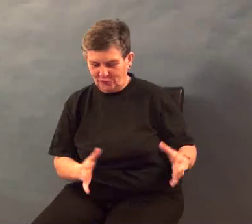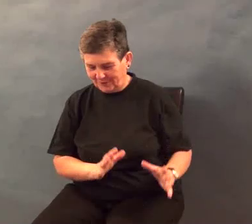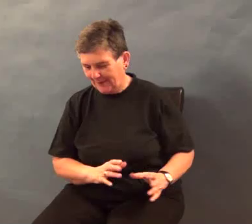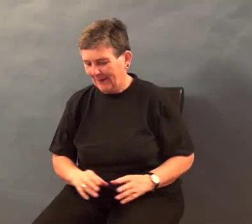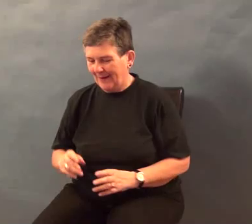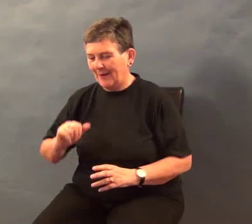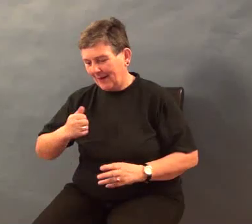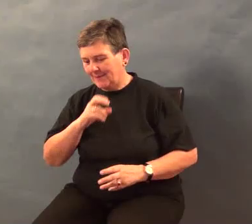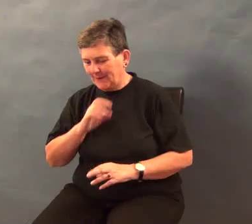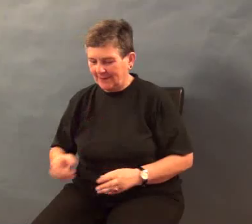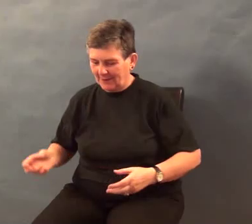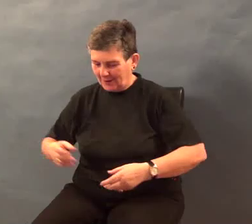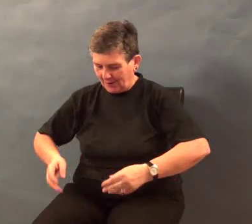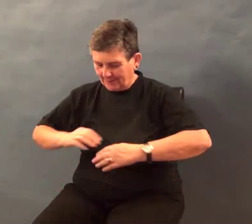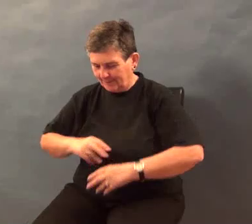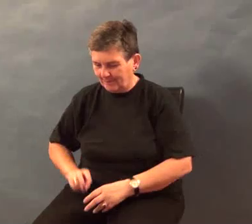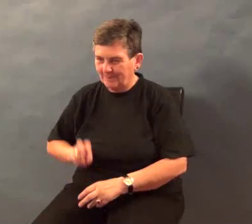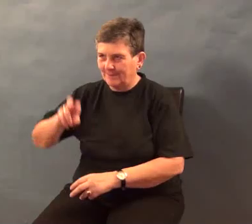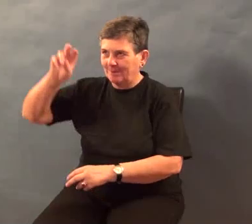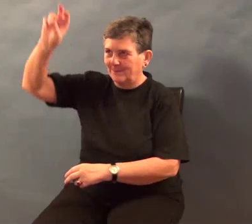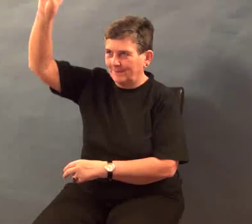Pan jeszcze raz wchodzi na górę.